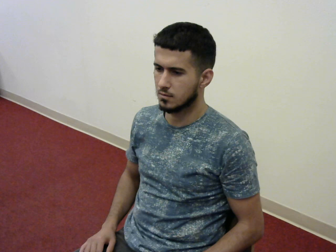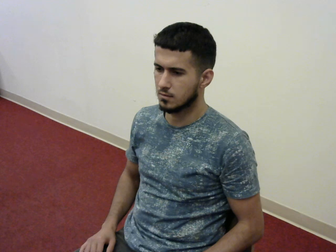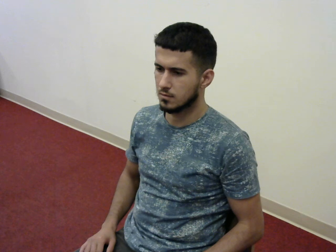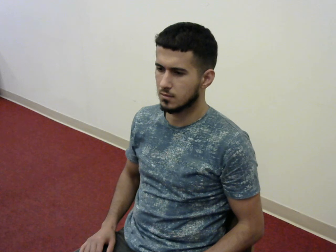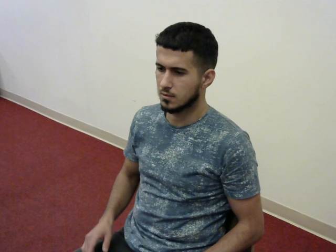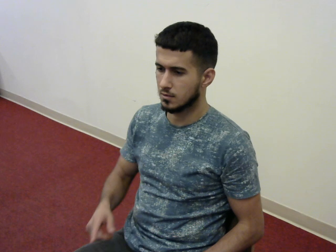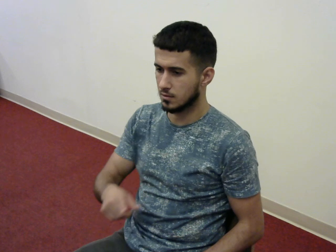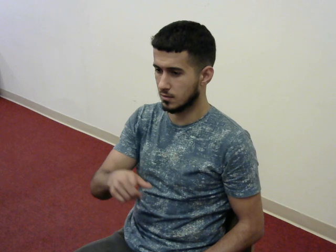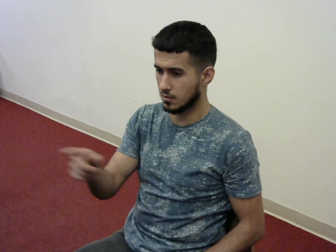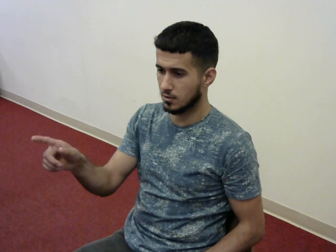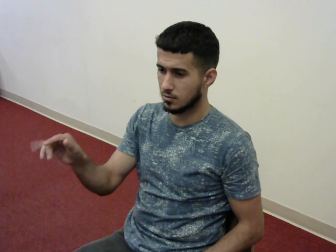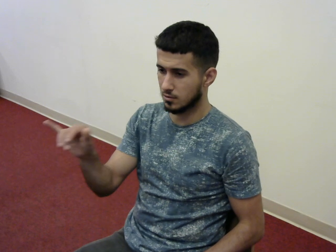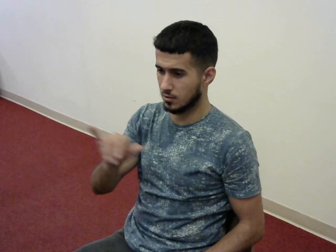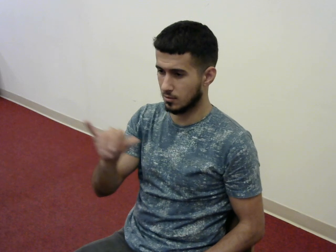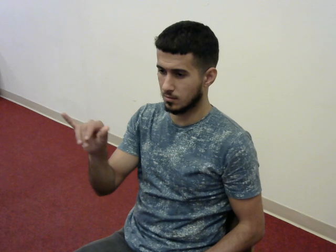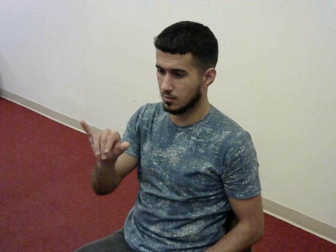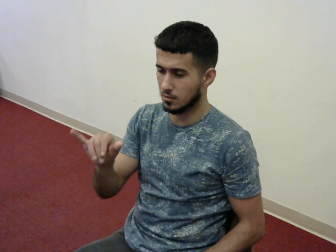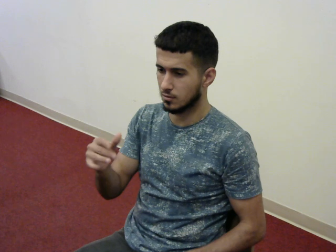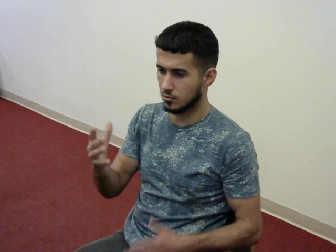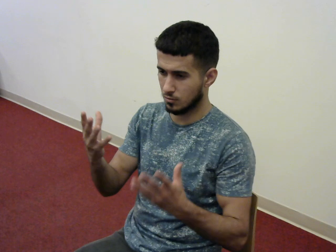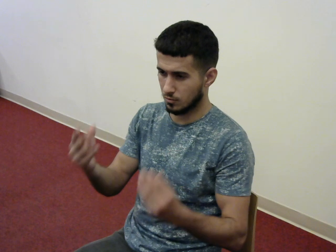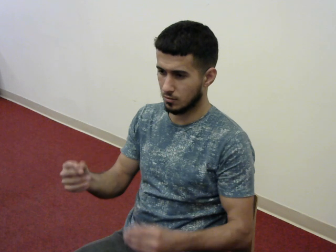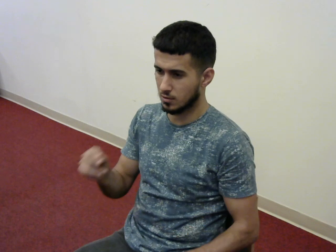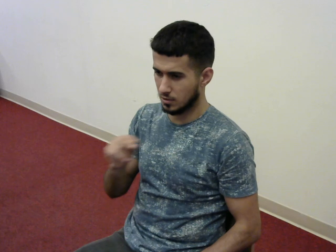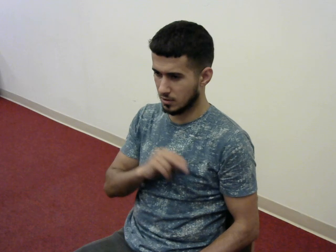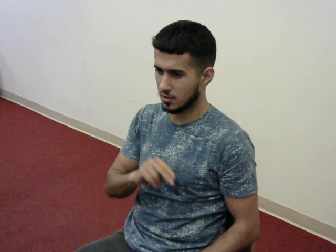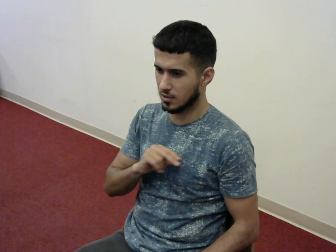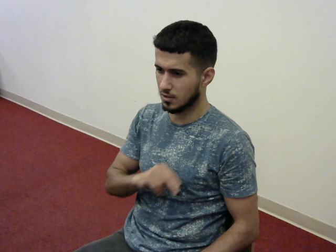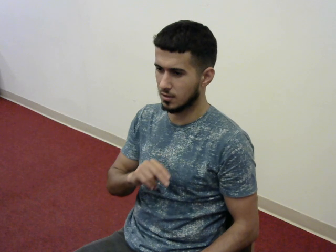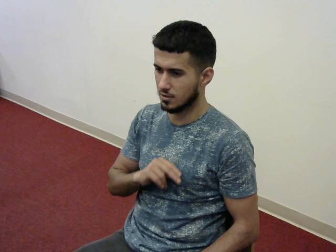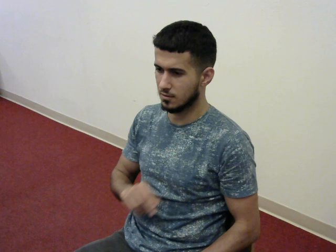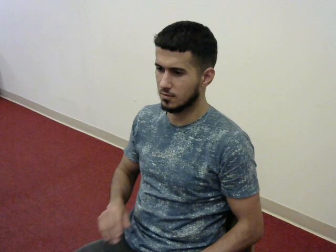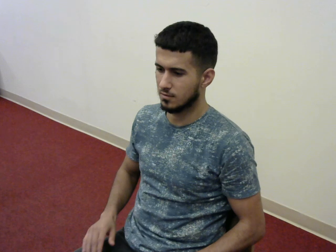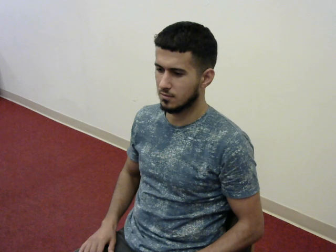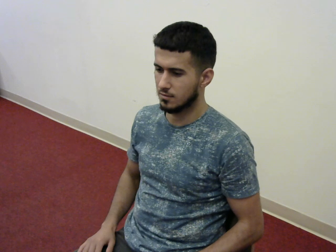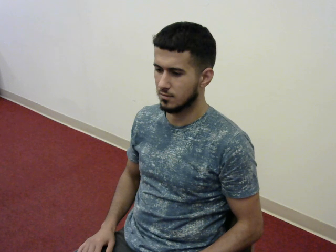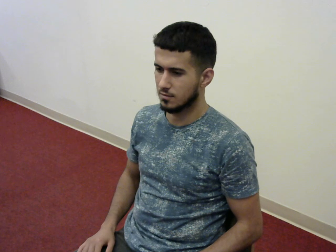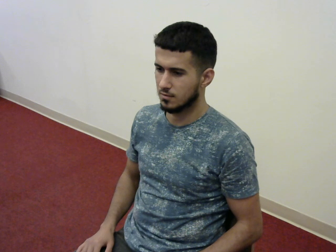Siz şənbə günü işləyirsiz?